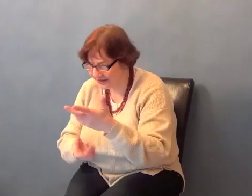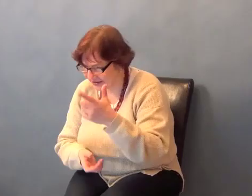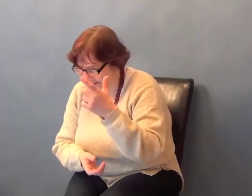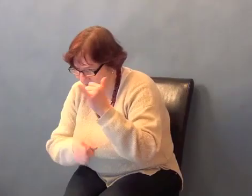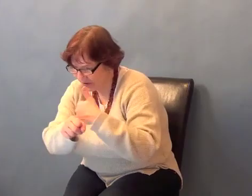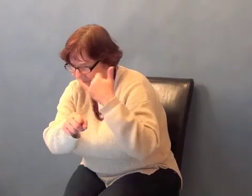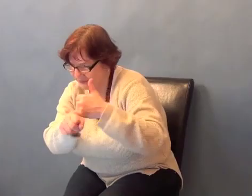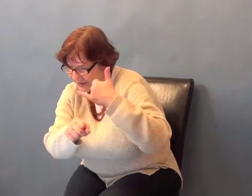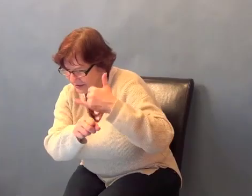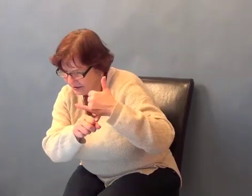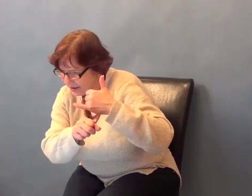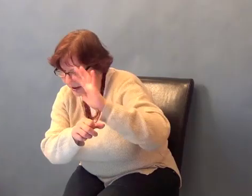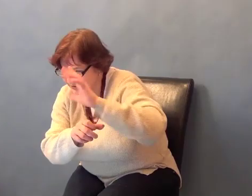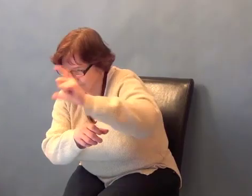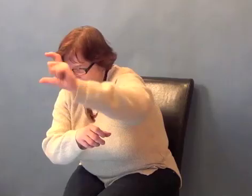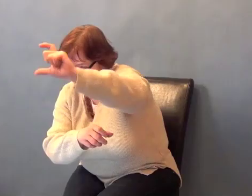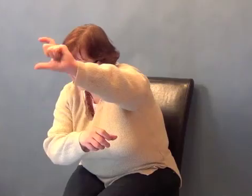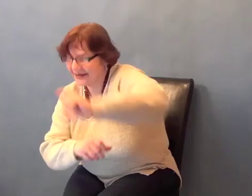W piątek, a nie, w czwartek.